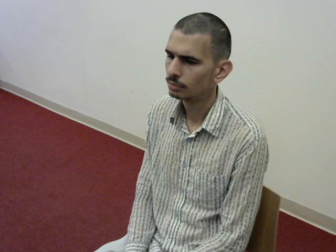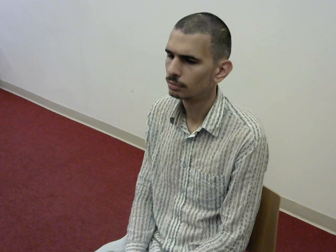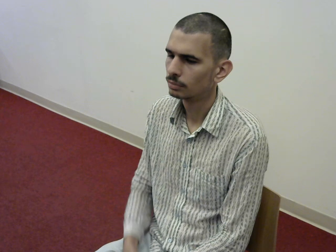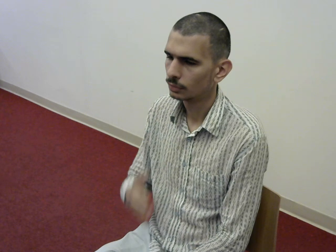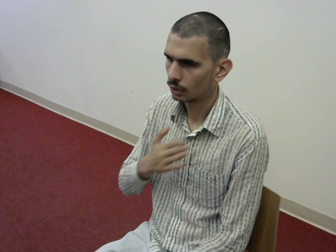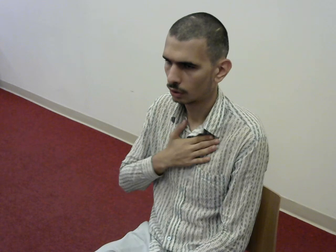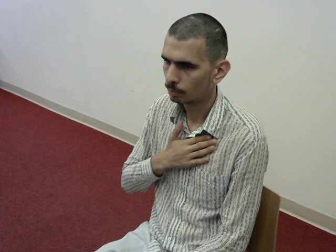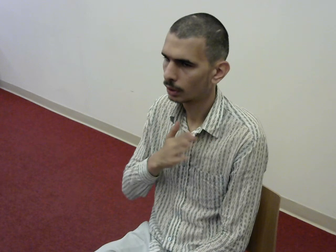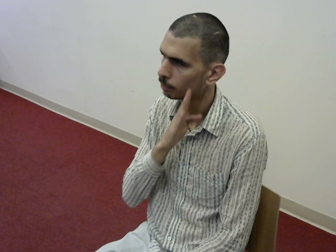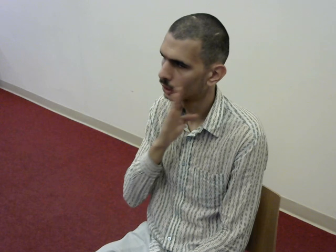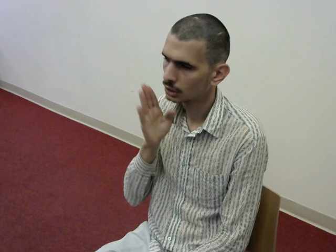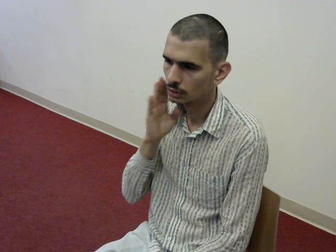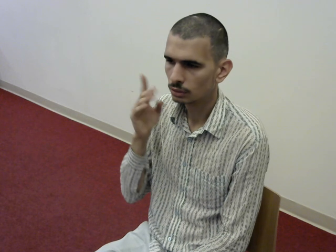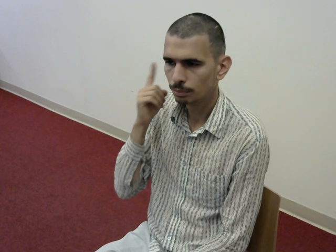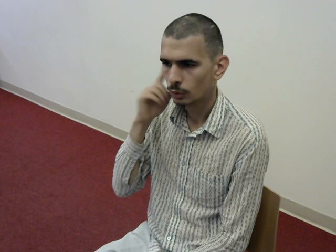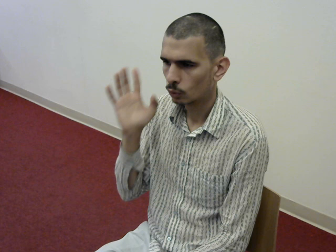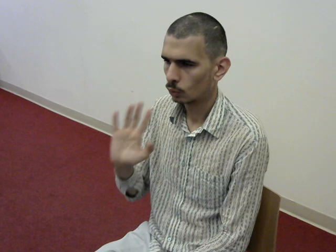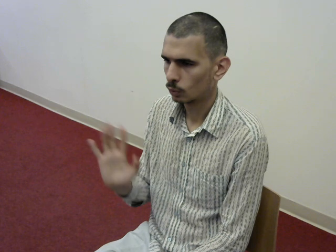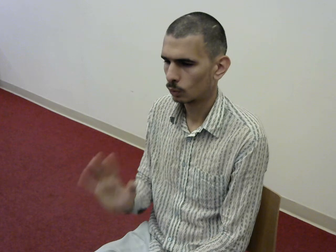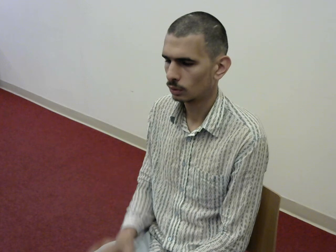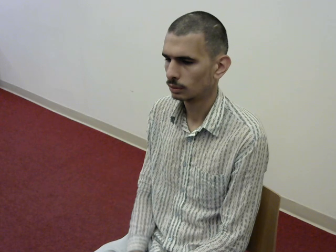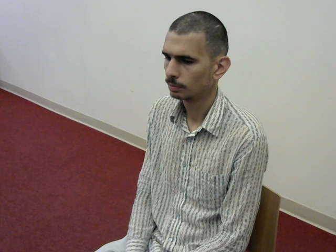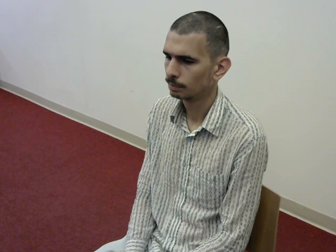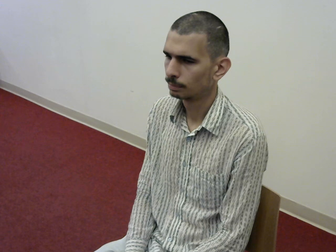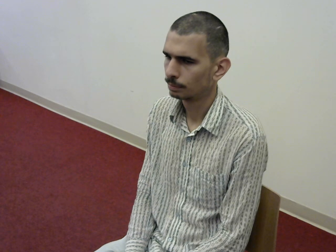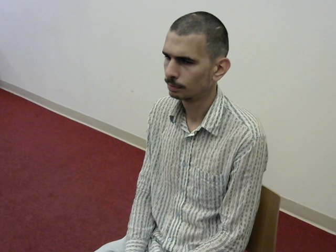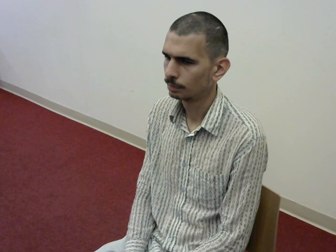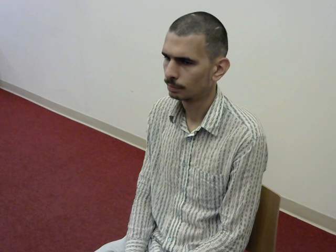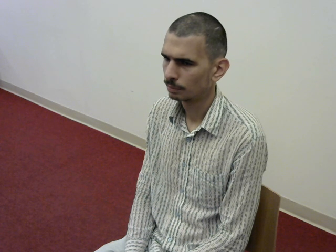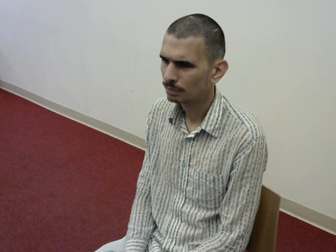Mənim anam eşitmir